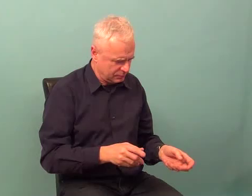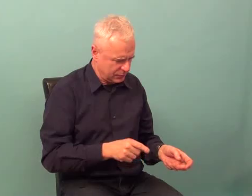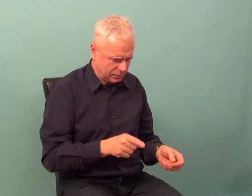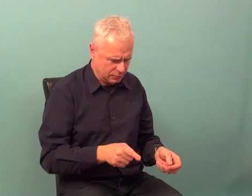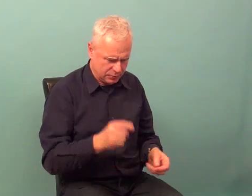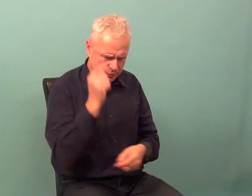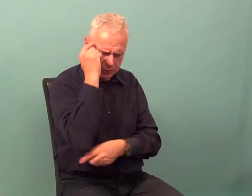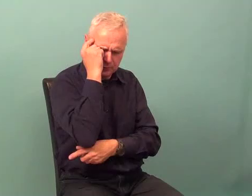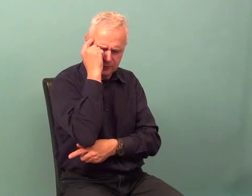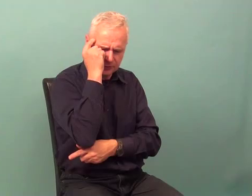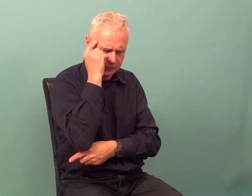Pomyślał...